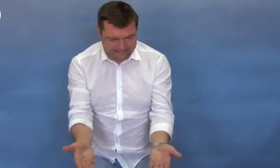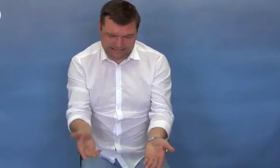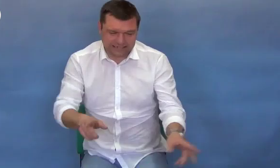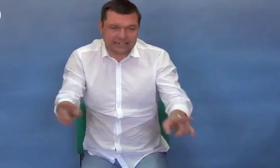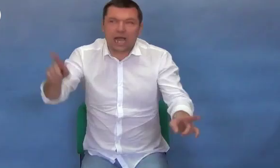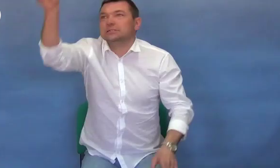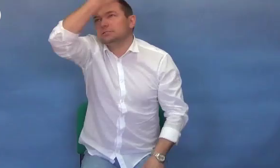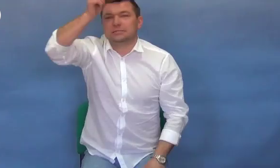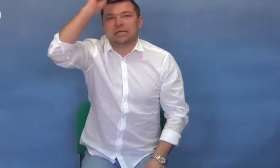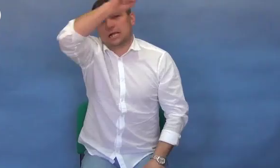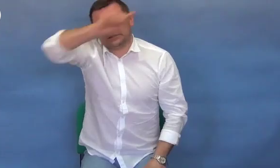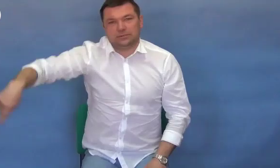To jest znak zakazu.